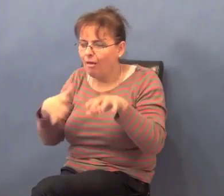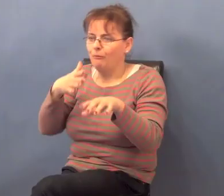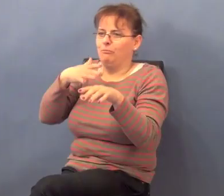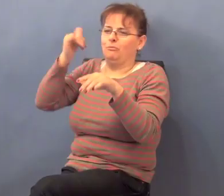Przestraszył się.